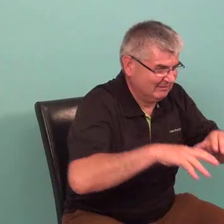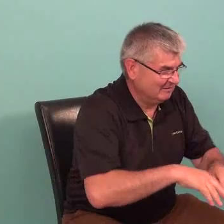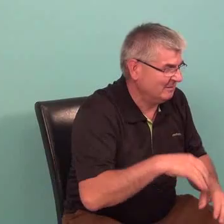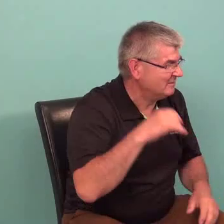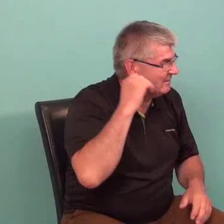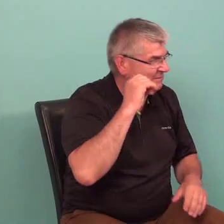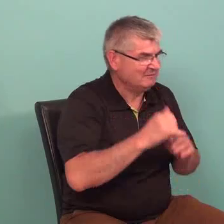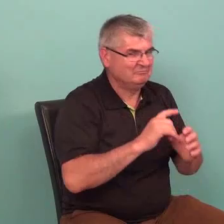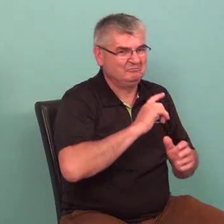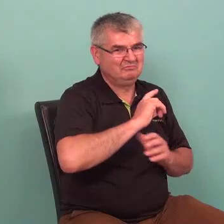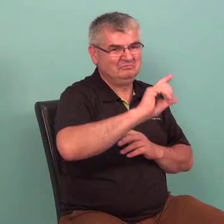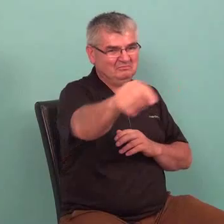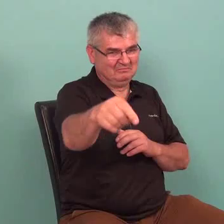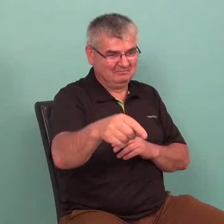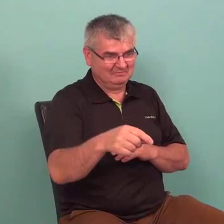A dziewczyna na rowerze odjechała.